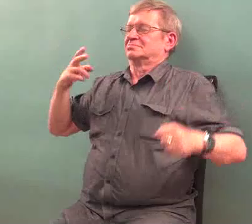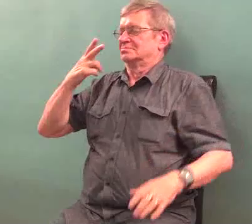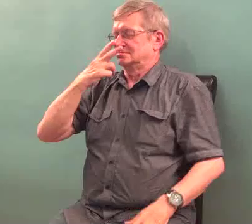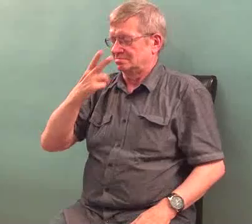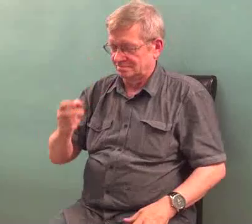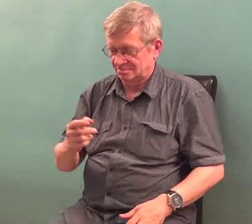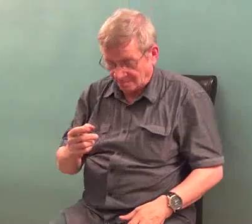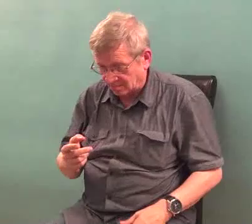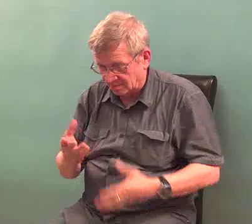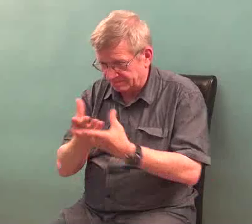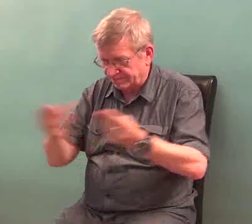Był w szoku, bo żaba zniknęła.